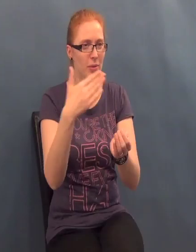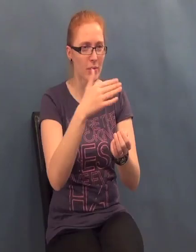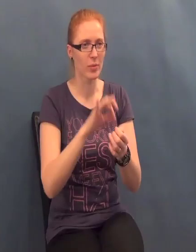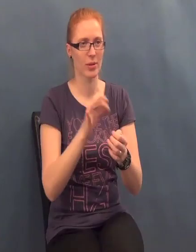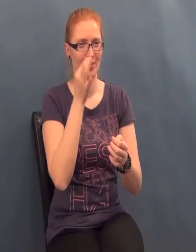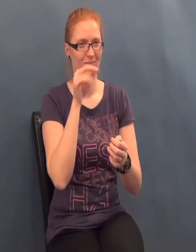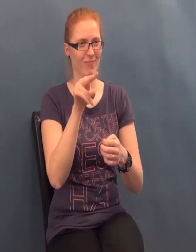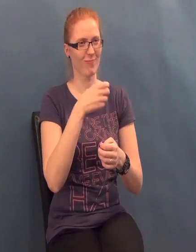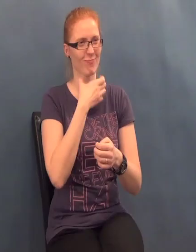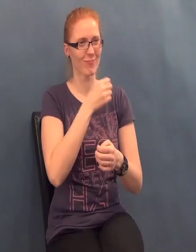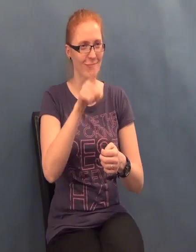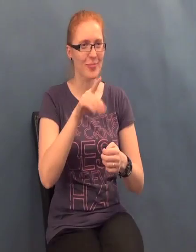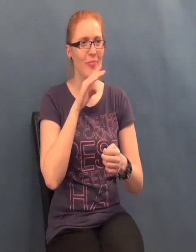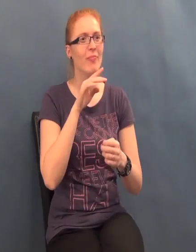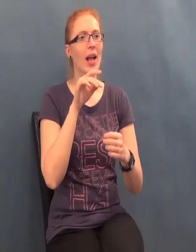Kot chce się zemścić na rybce.